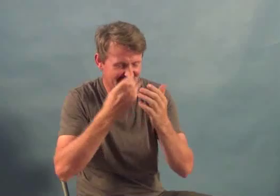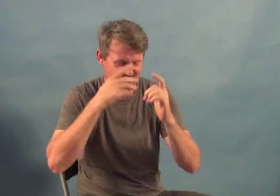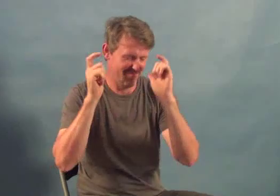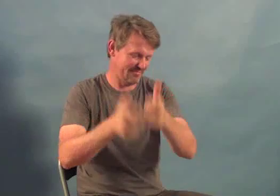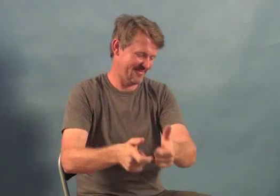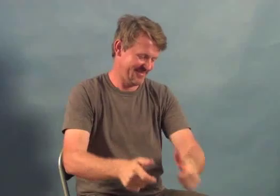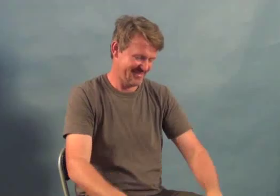Policjant był rozczarowany, że złapał ich na nieuczciwości.